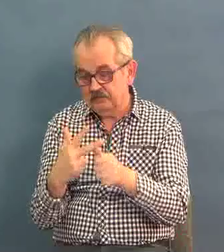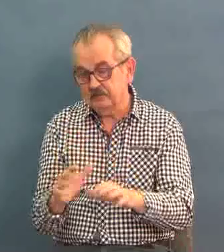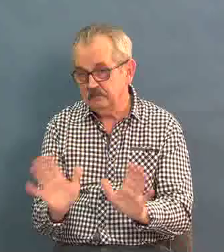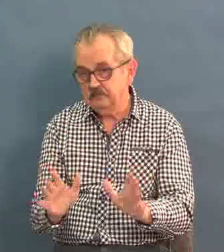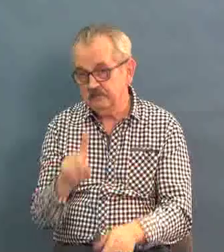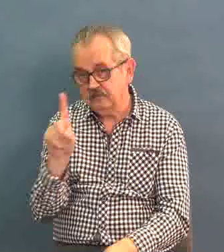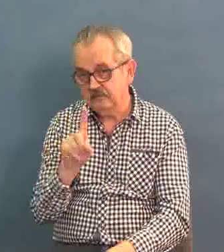Tylko przez godzinę.